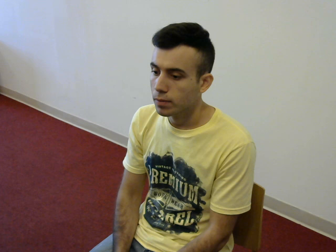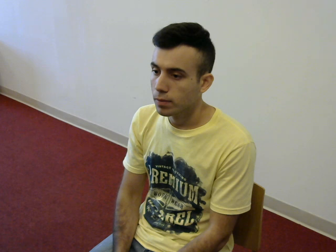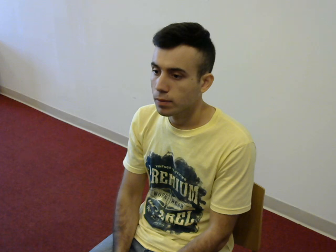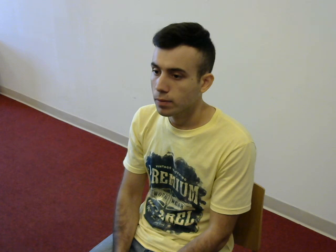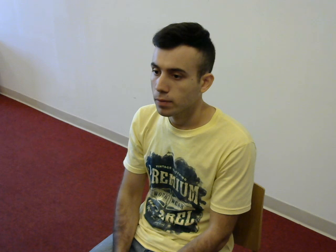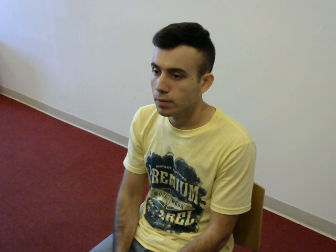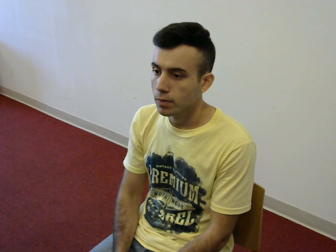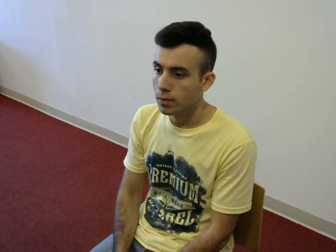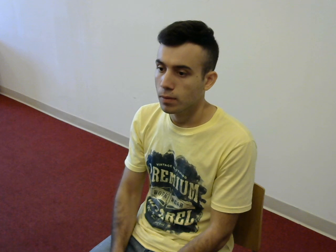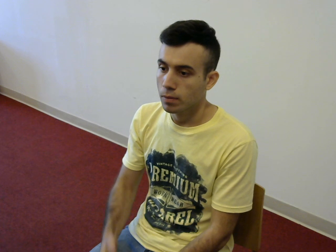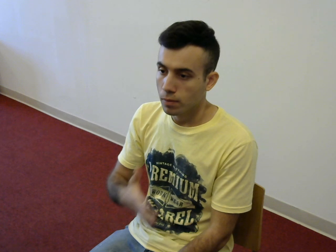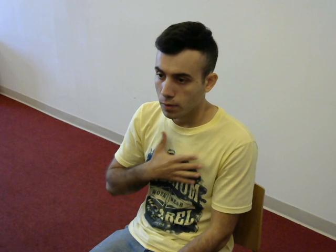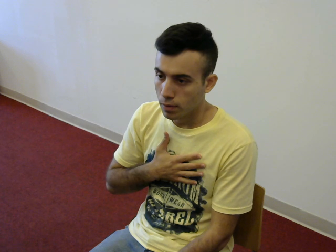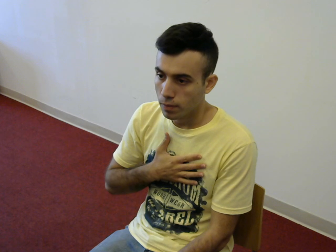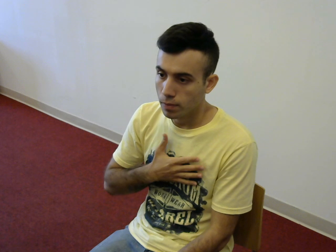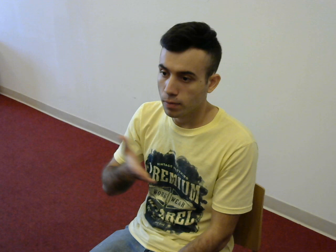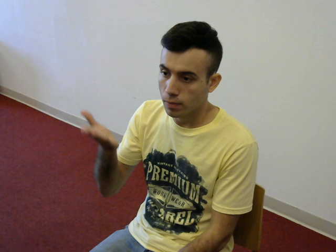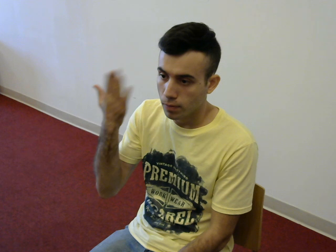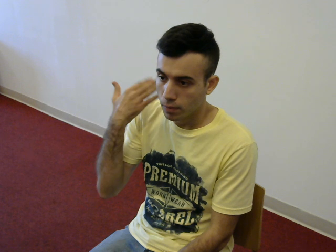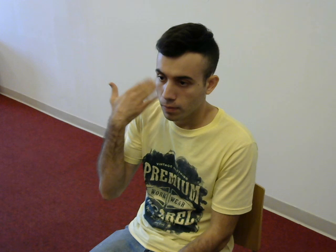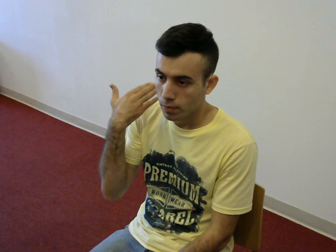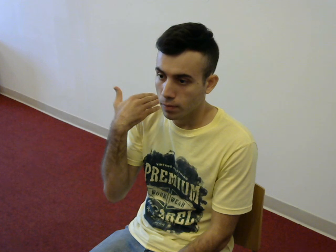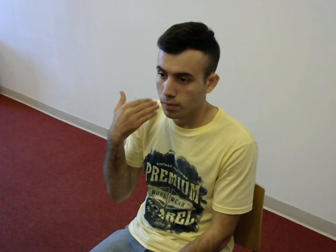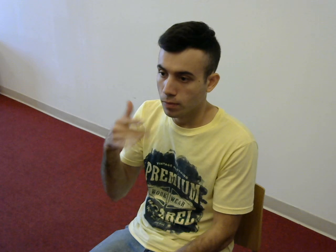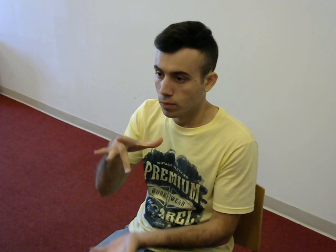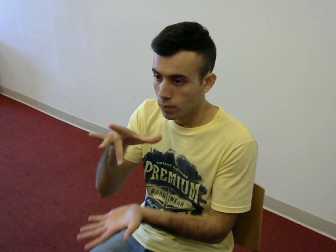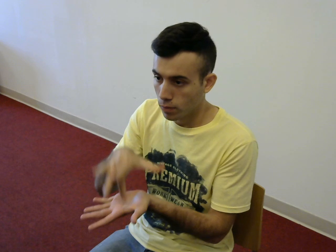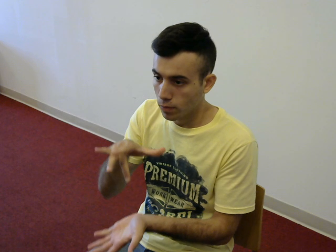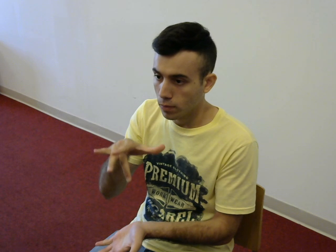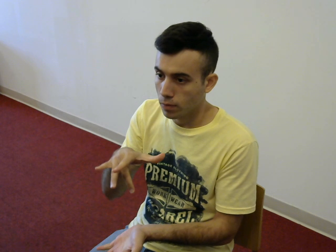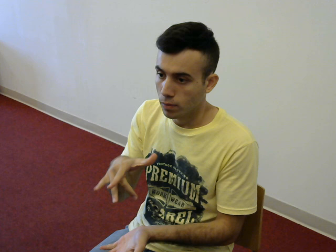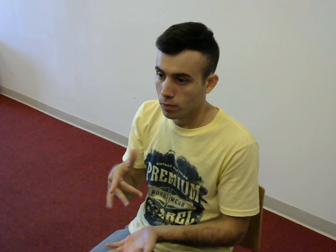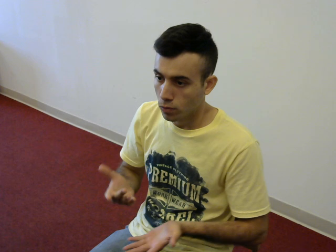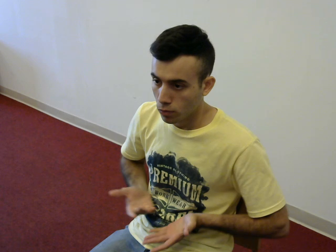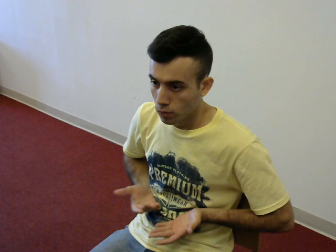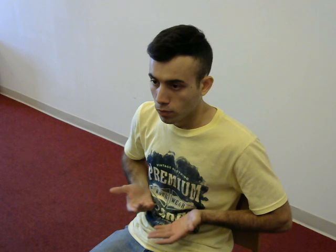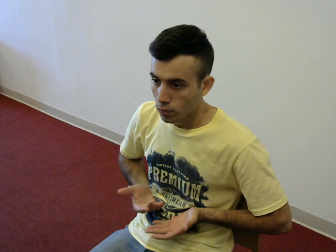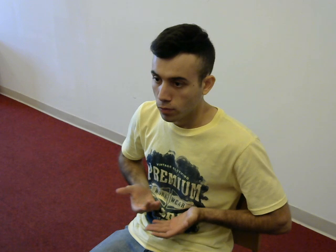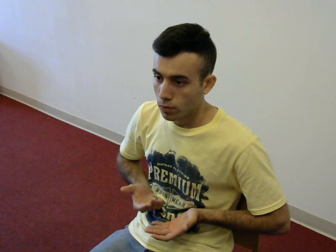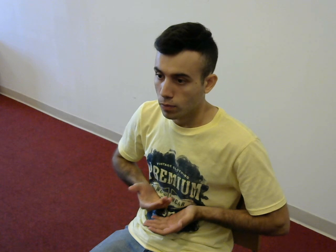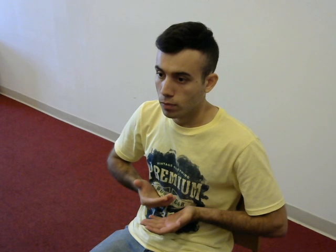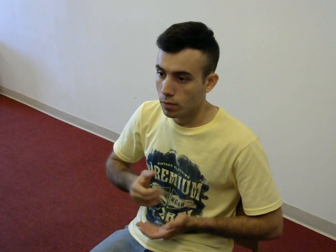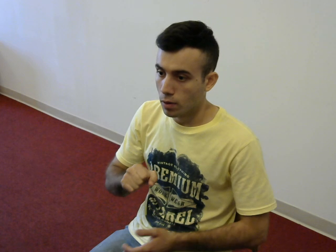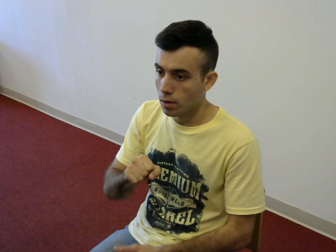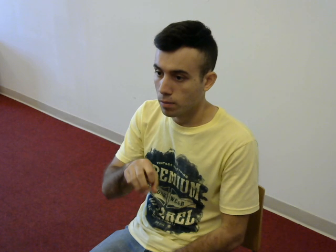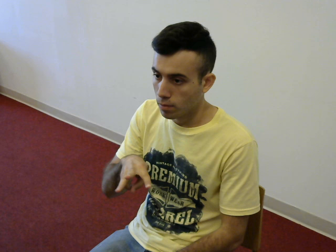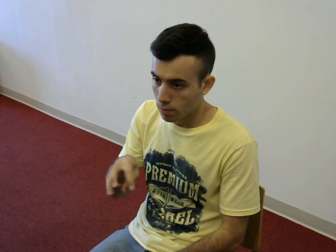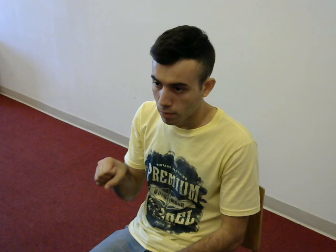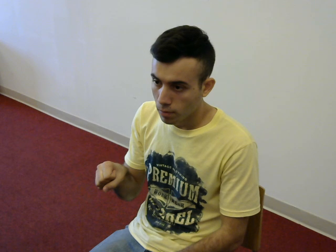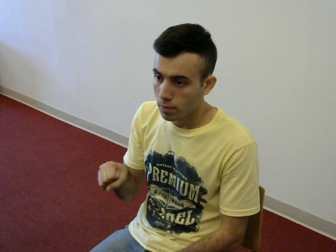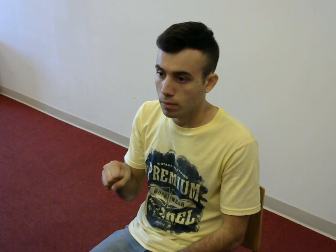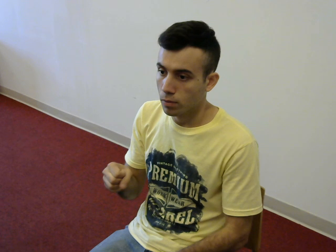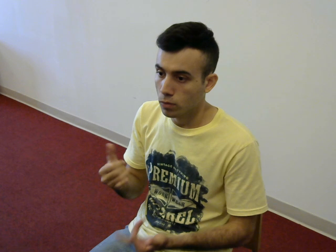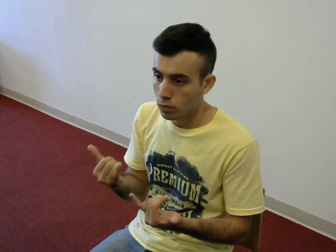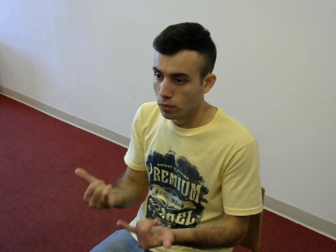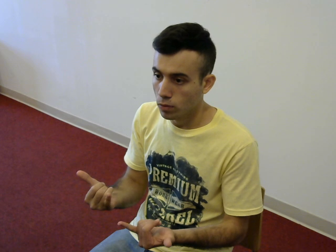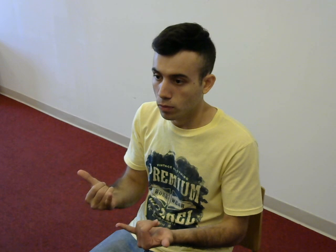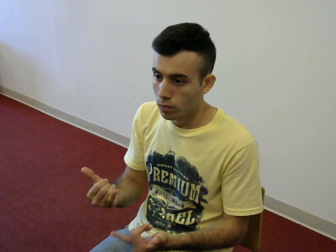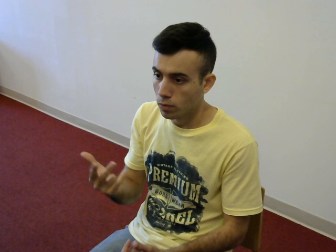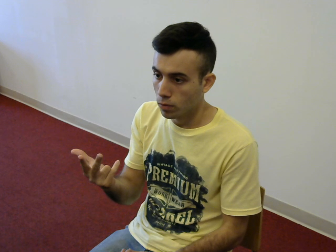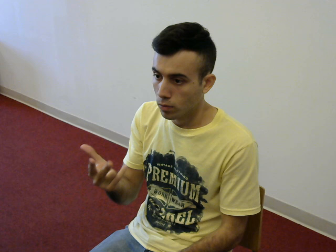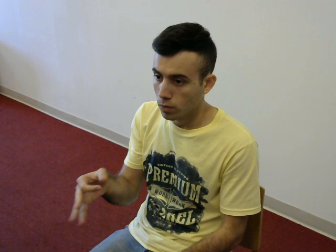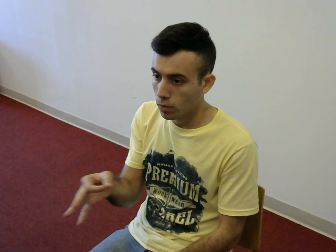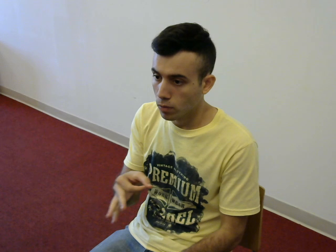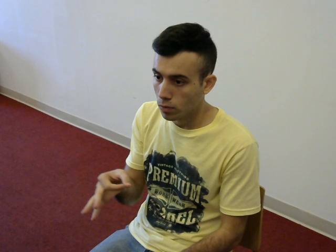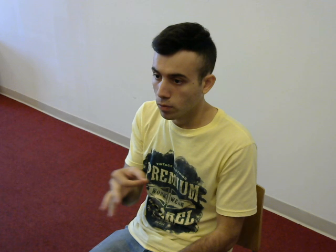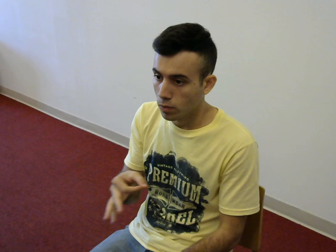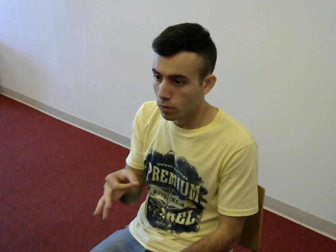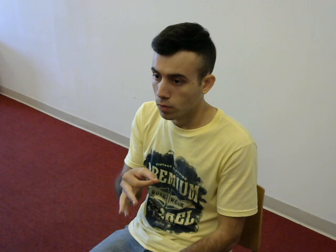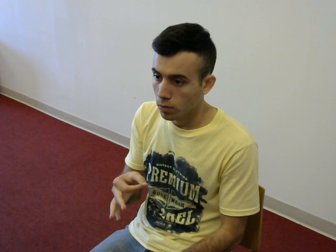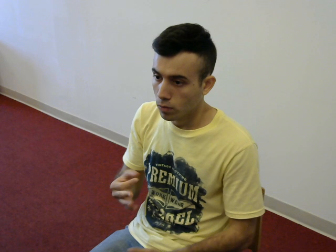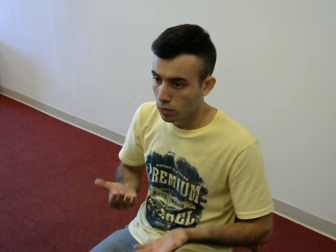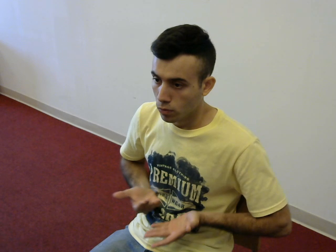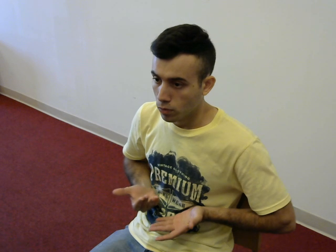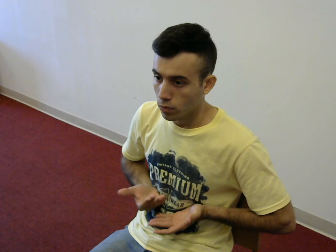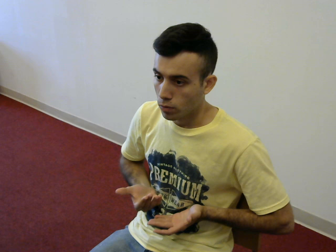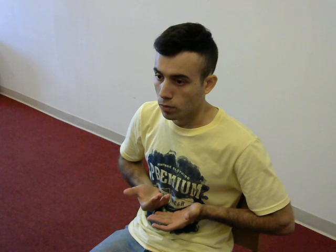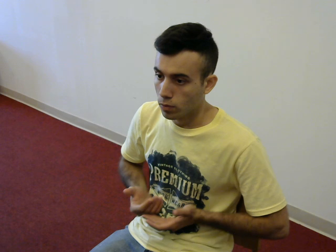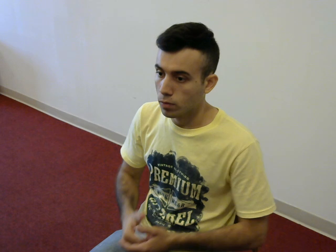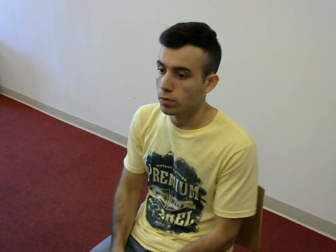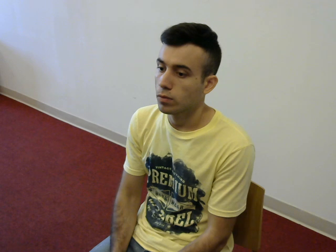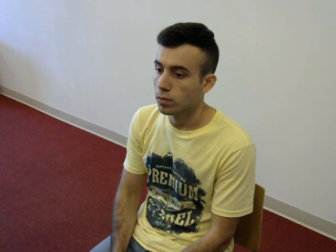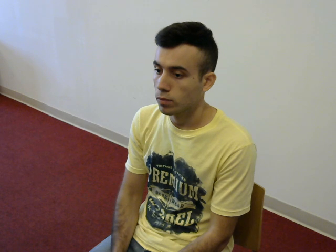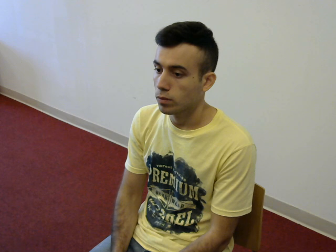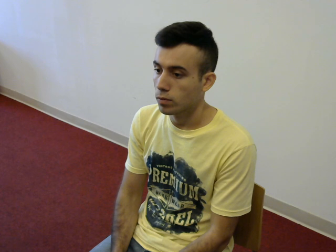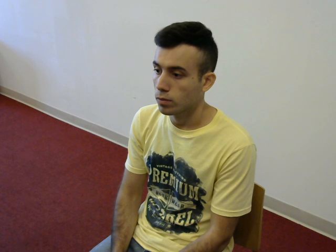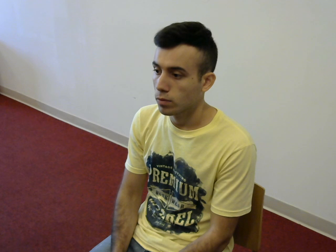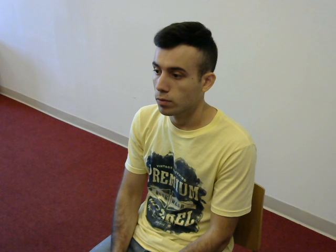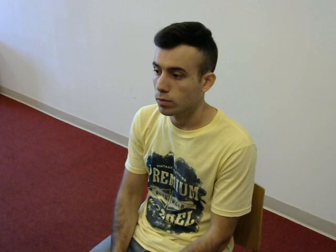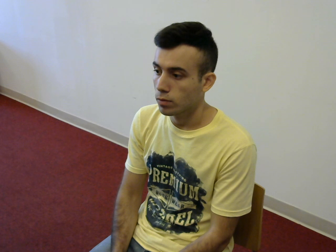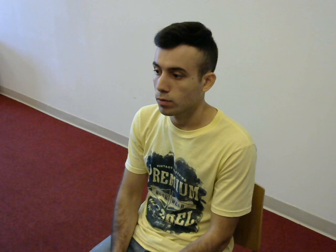Mən əvvəl mərkəzdə yaşamışam, amma indi 3-cü mikrorayonda yaşayıram